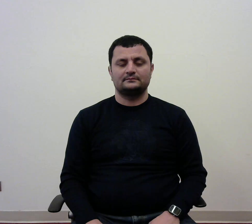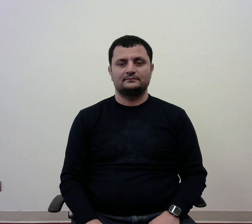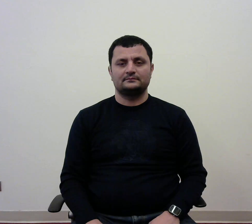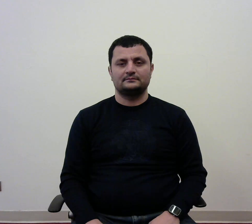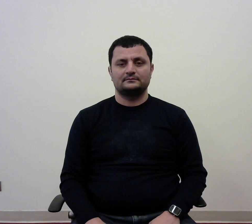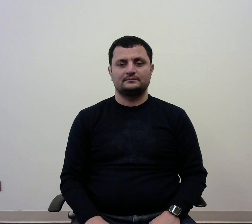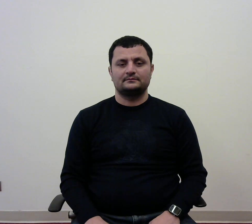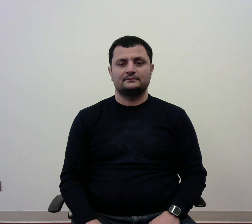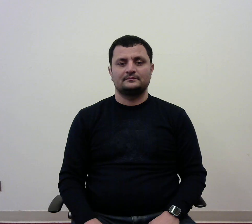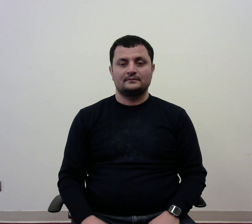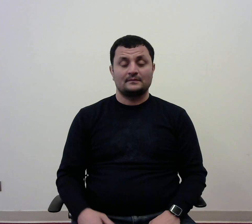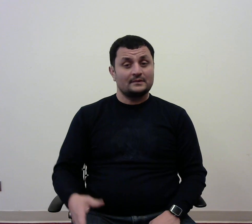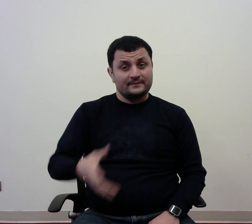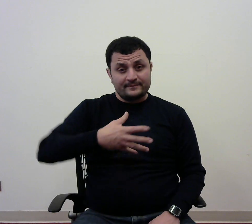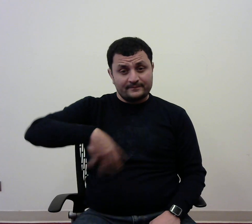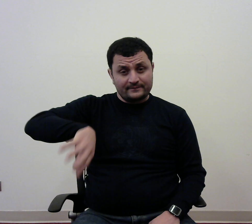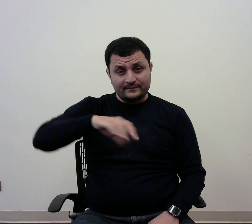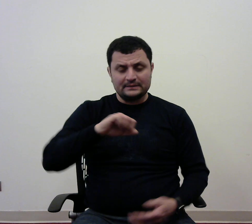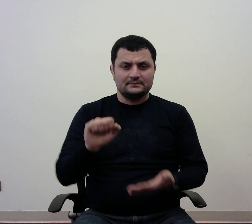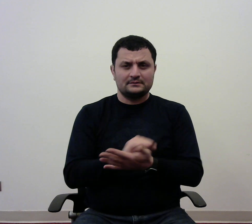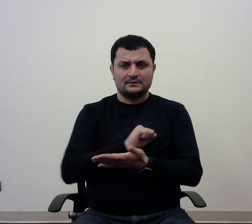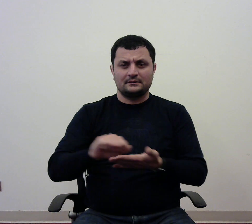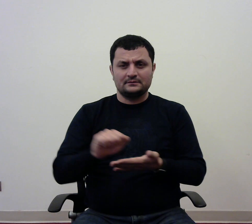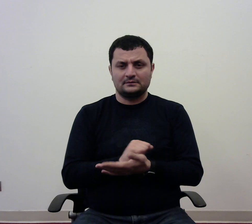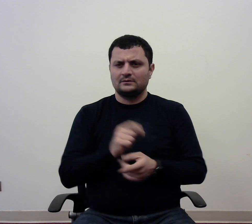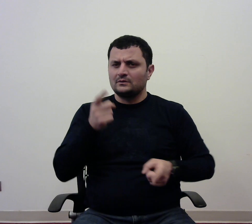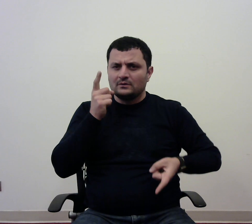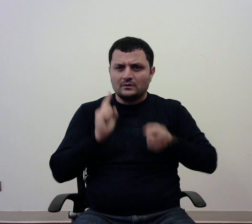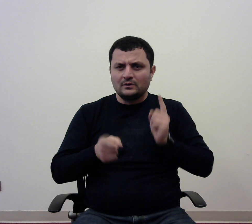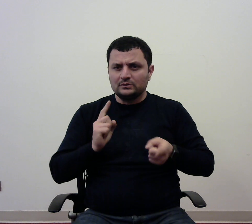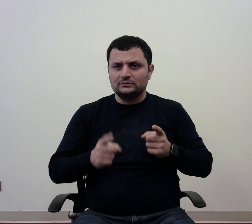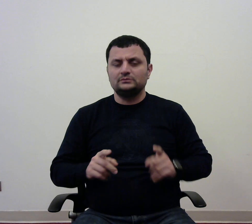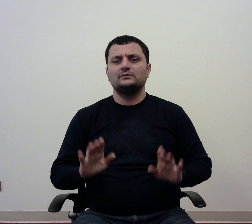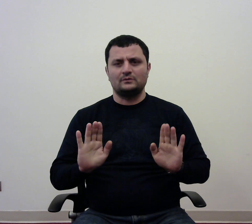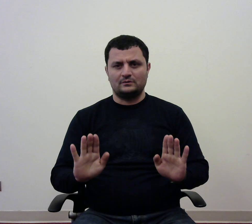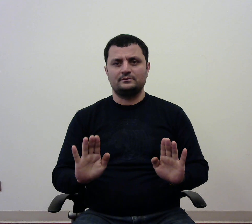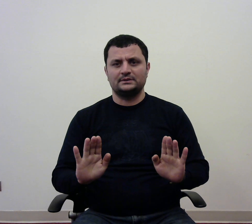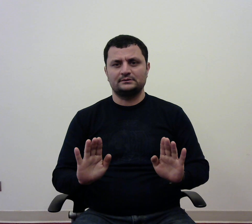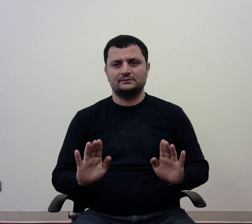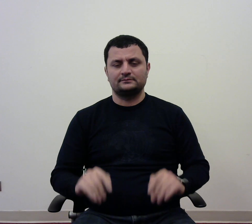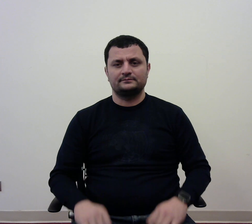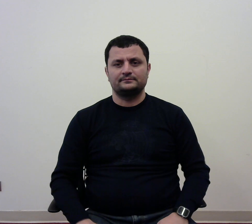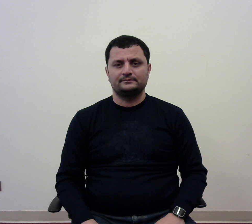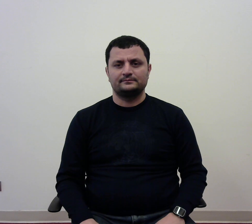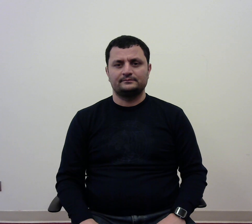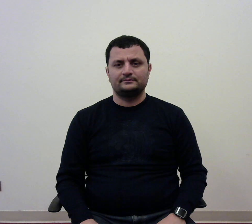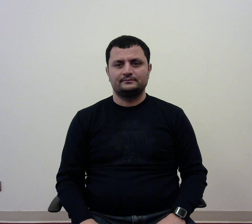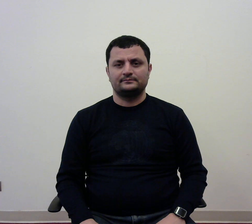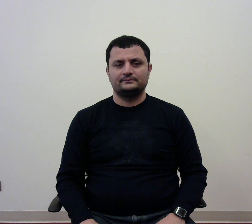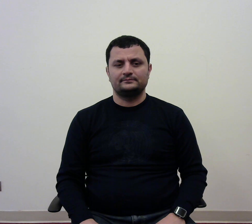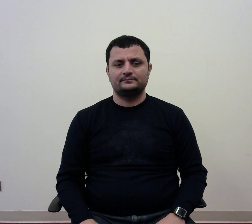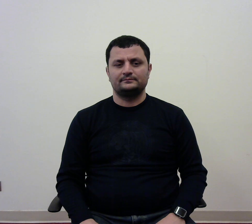Bütün sənədlərin əsli olmalıdır